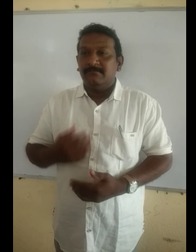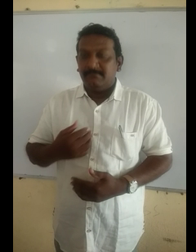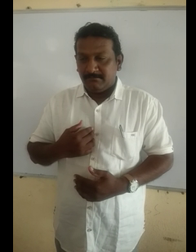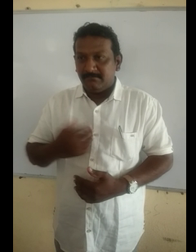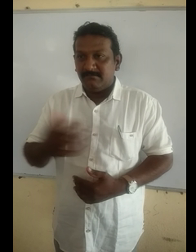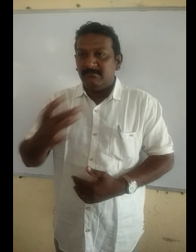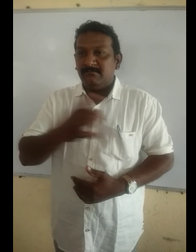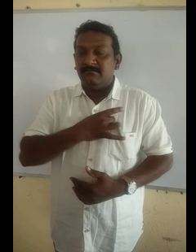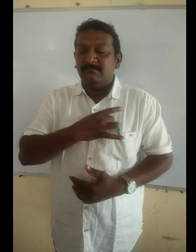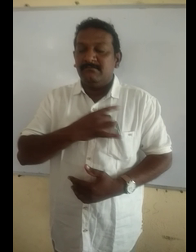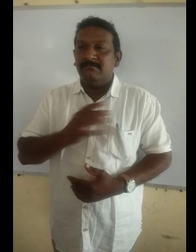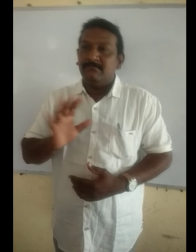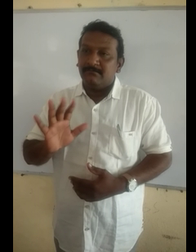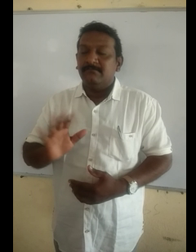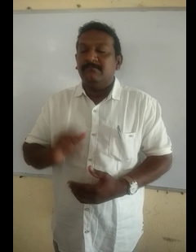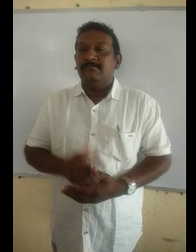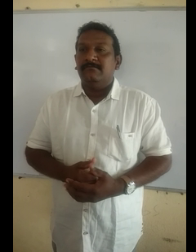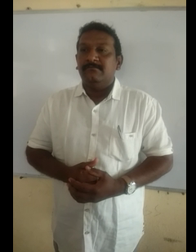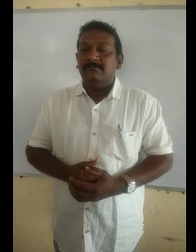i got hurt